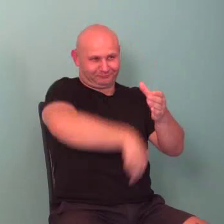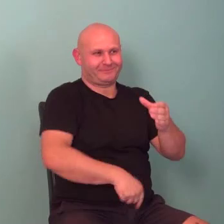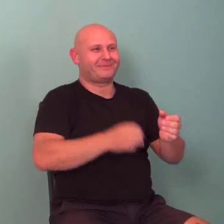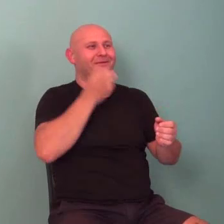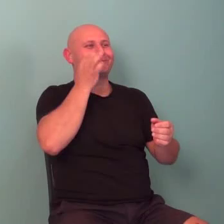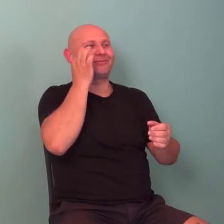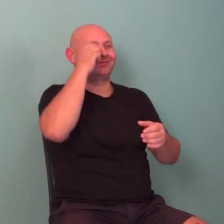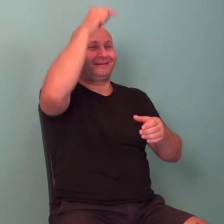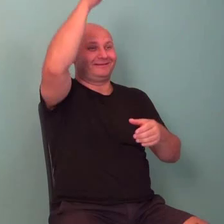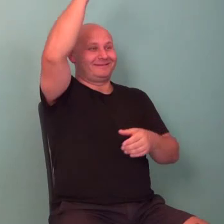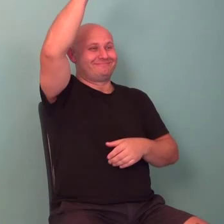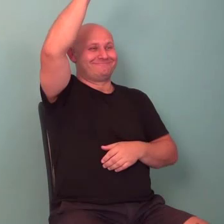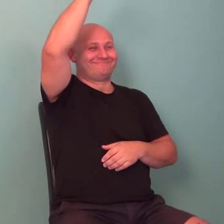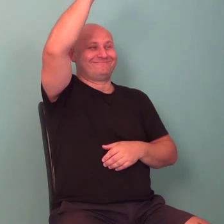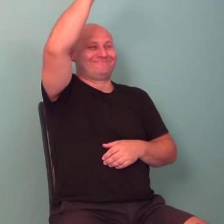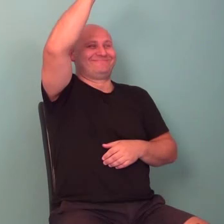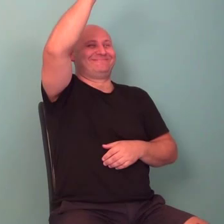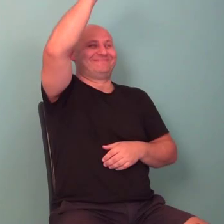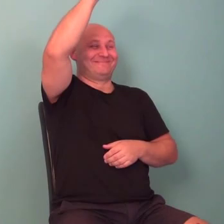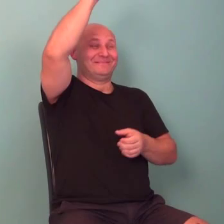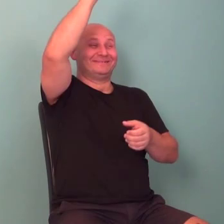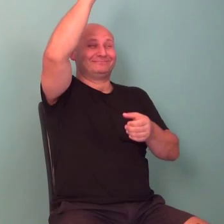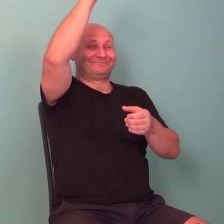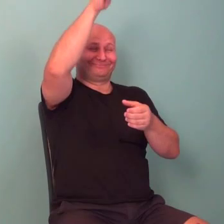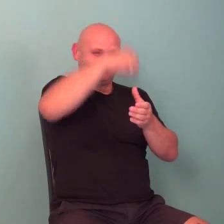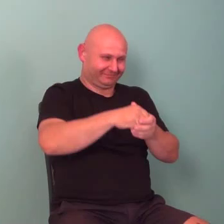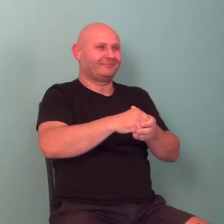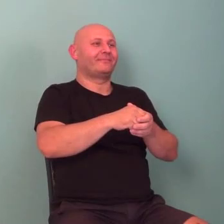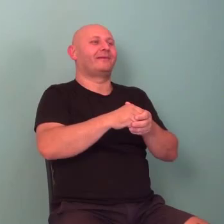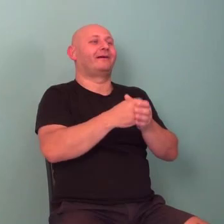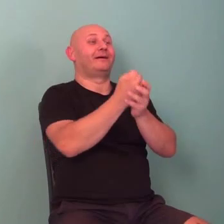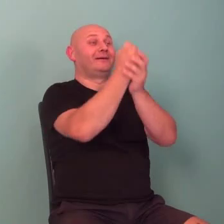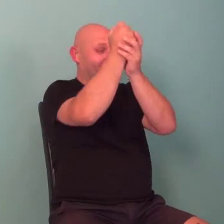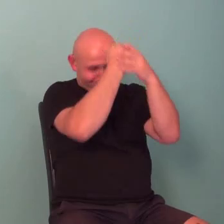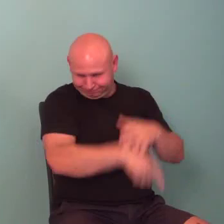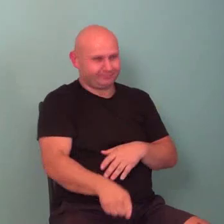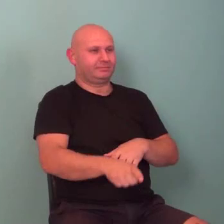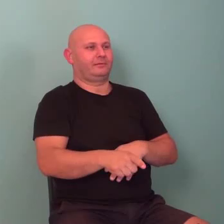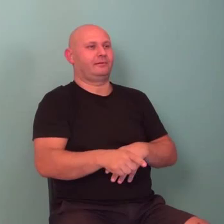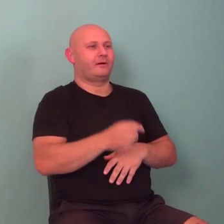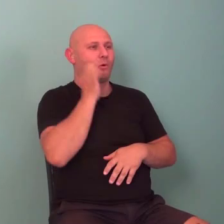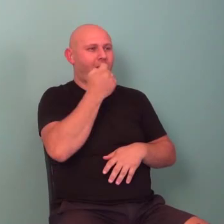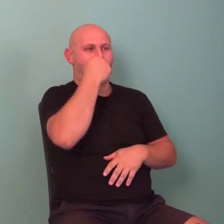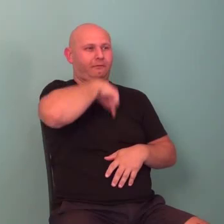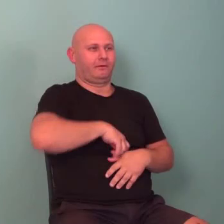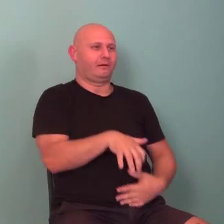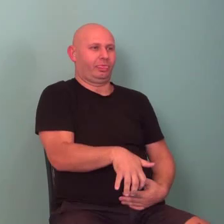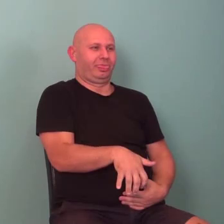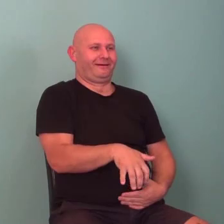Kula wpada do kociego brzucha i kot wypada z rynny na dole z kulą w brzuchu.